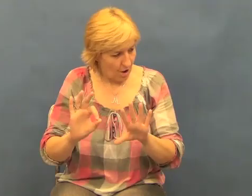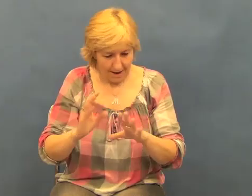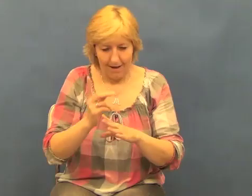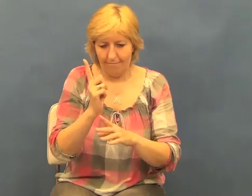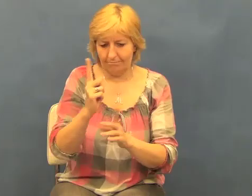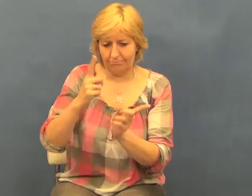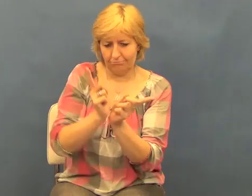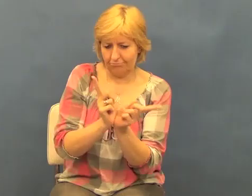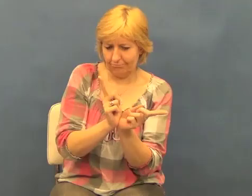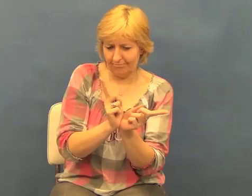Wskazówka wskazuje na godzinę trzecią.